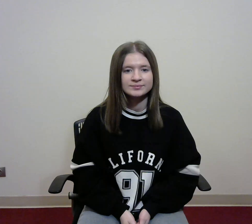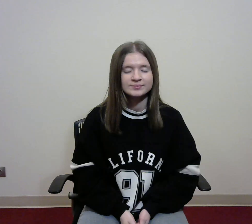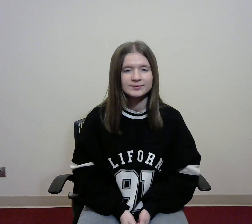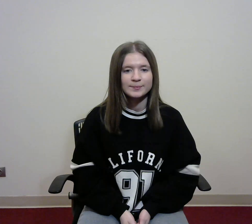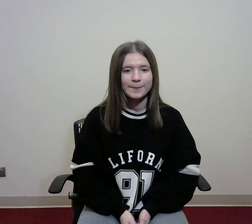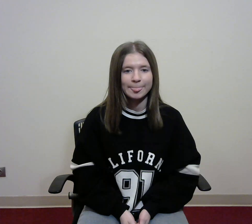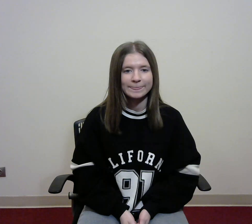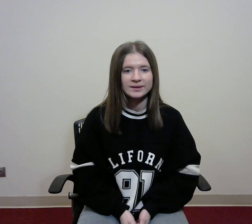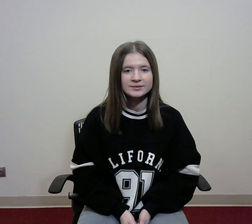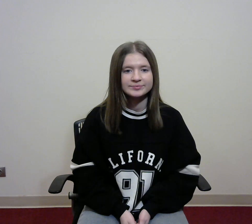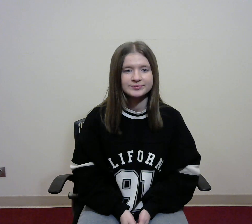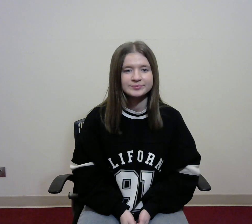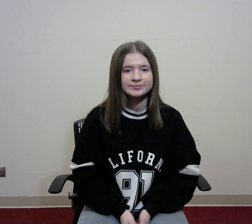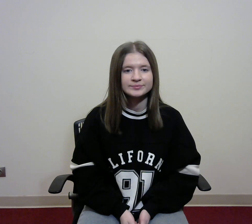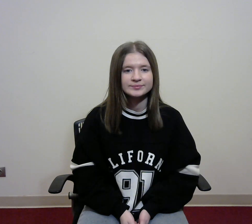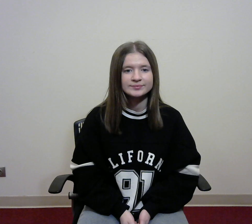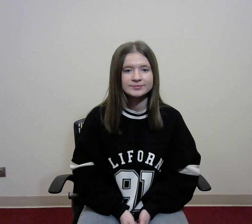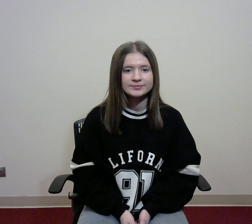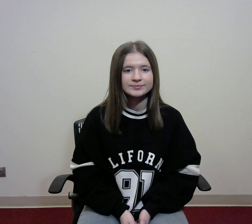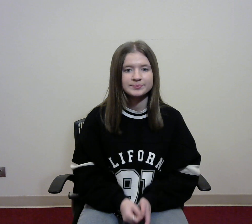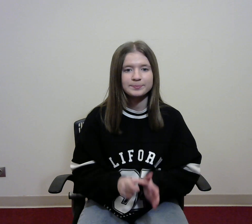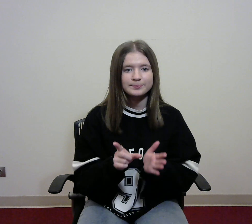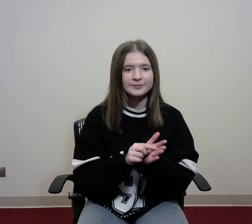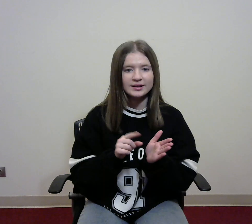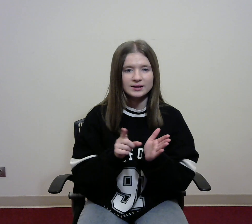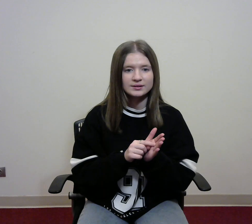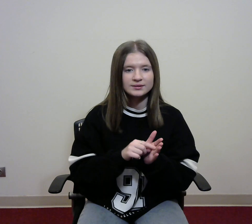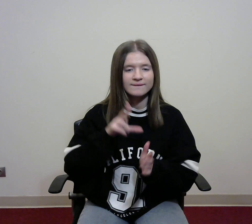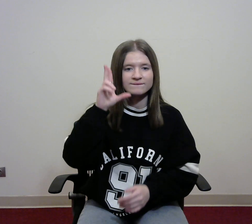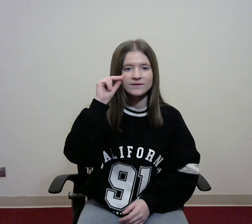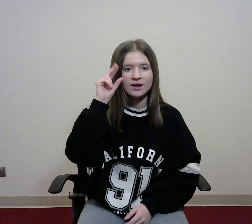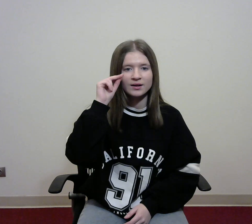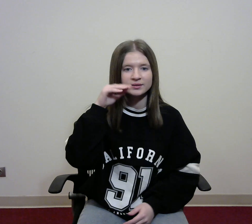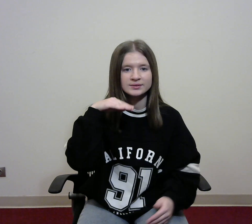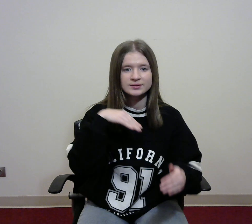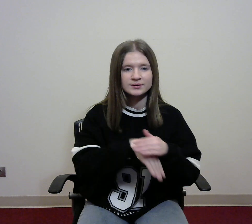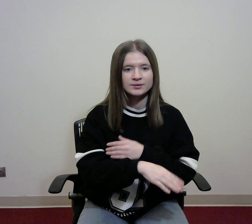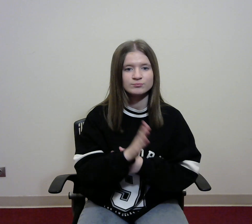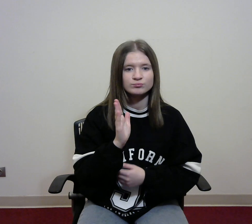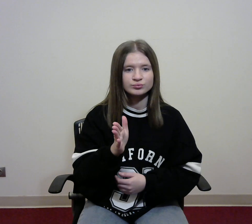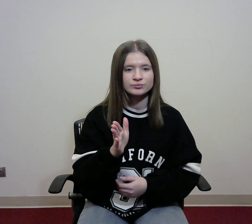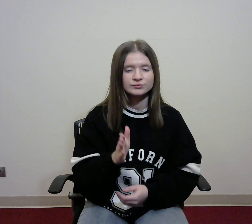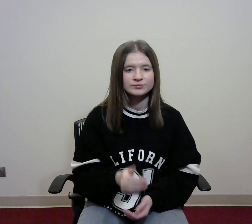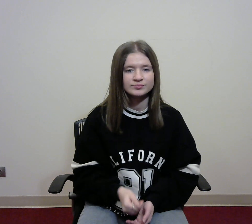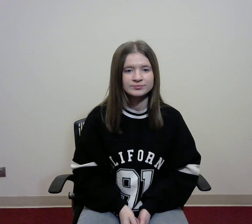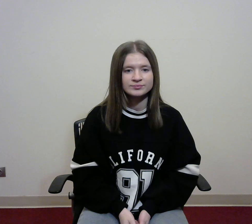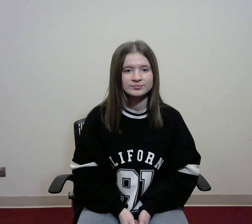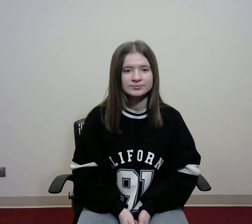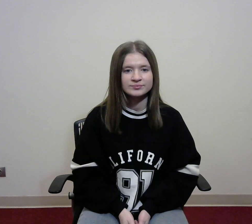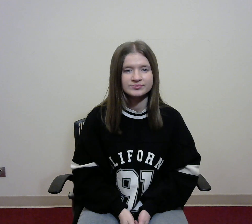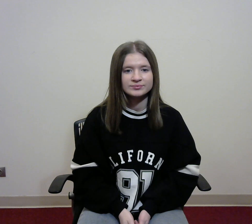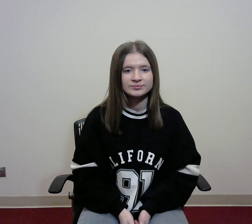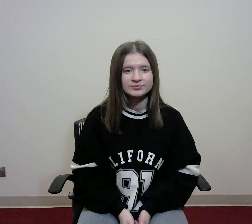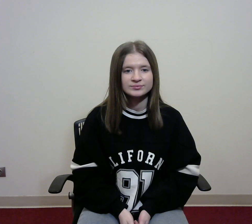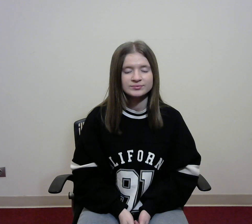Pensiyaya nə vaxt çıxacam?